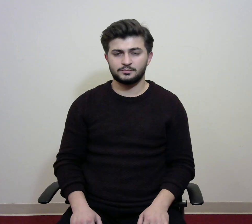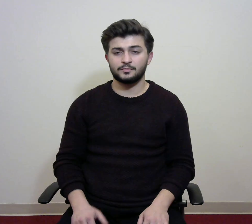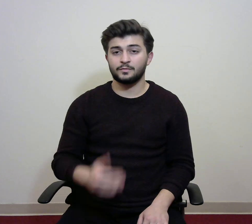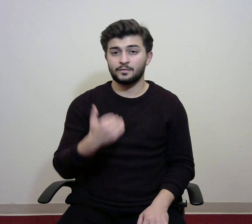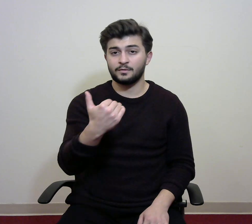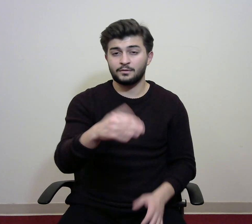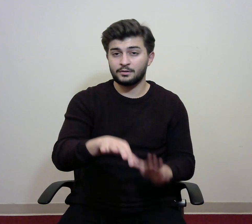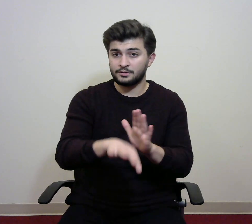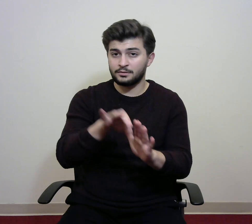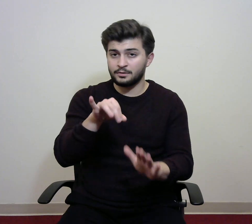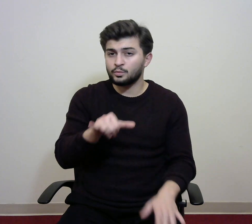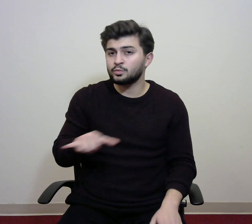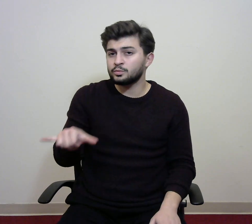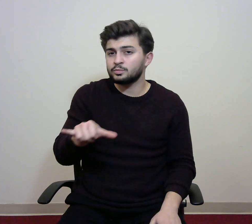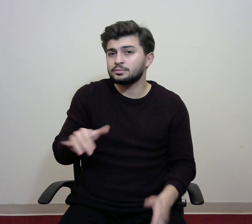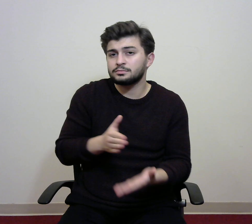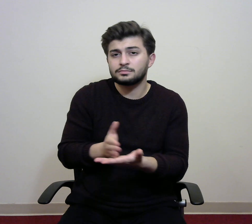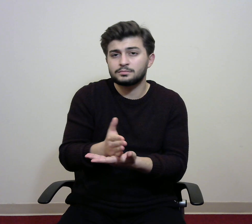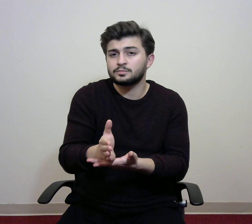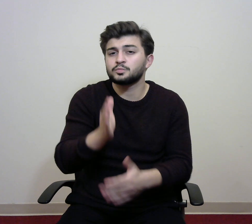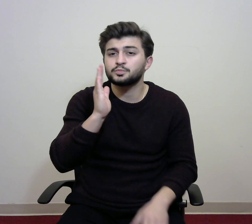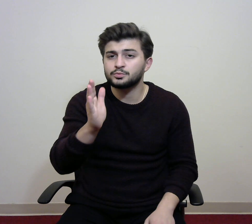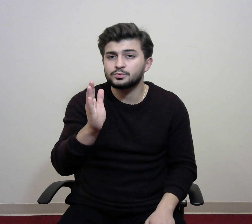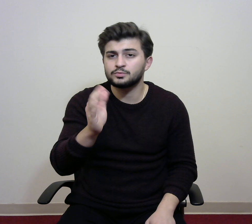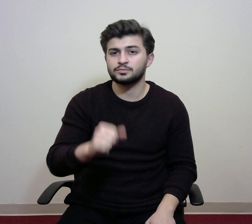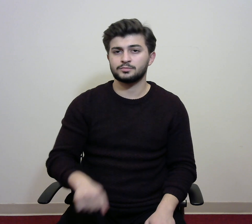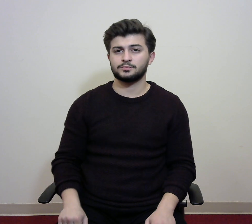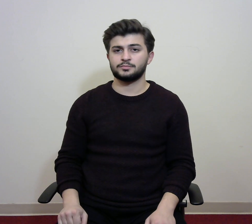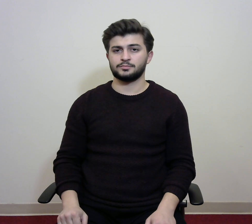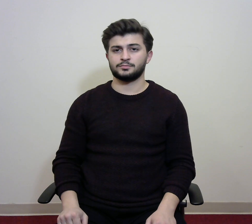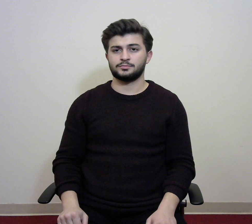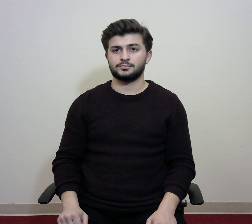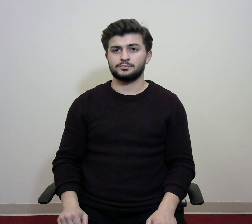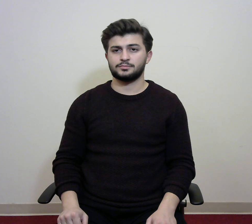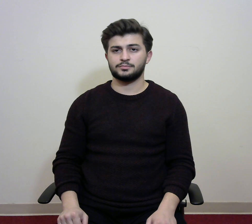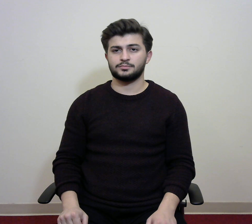Sizin seçiminiz hansı istiqamətdə olacaq?